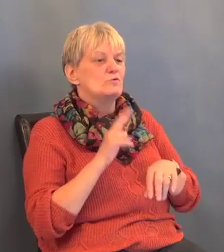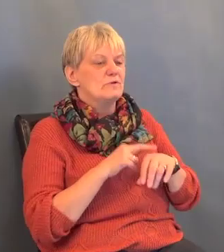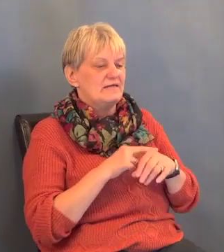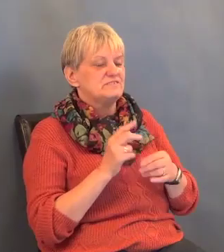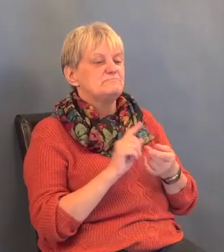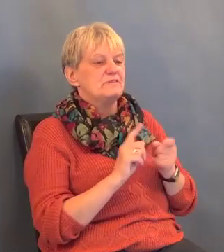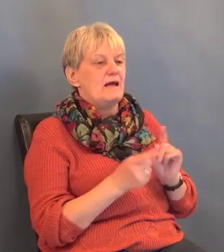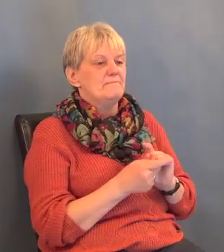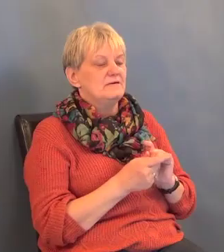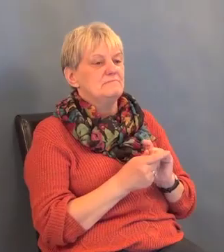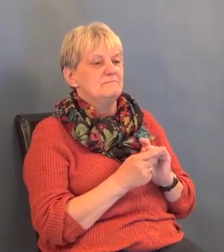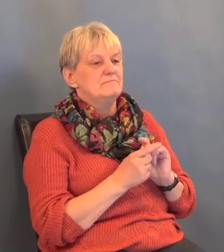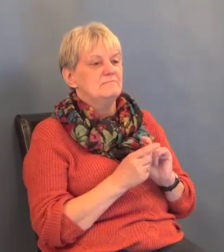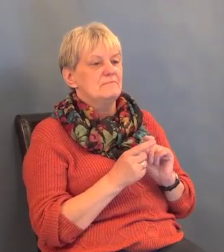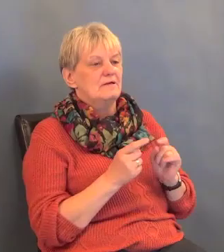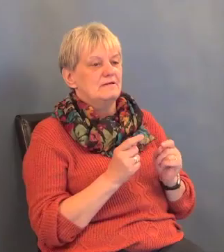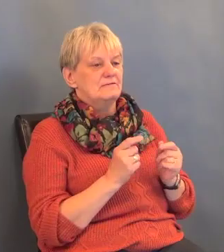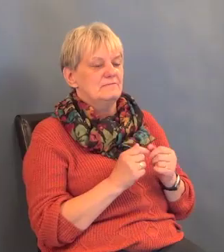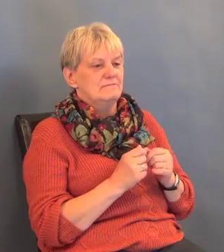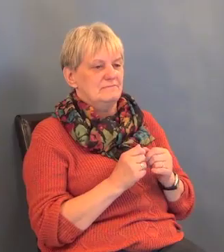To o której się spotkamy?